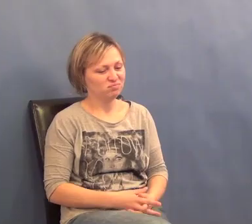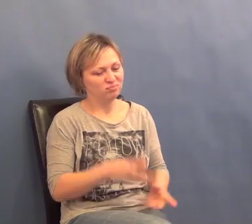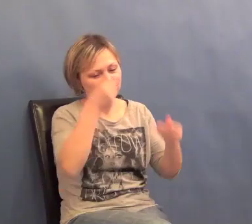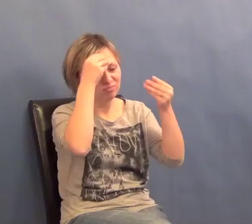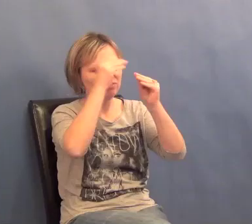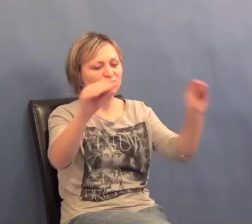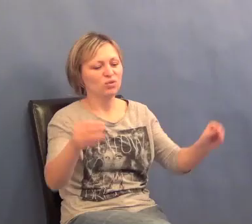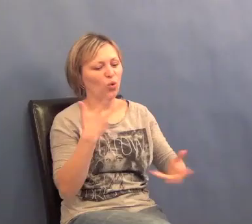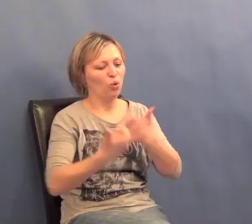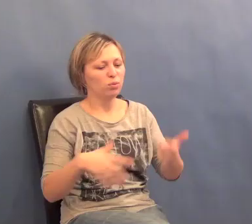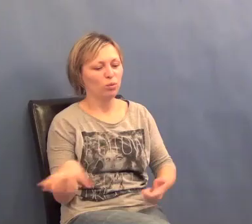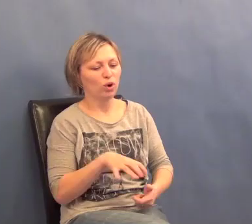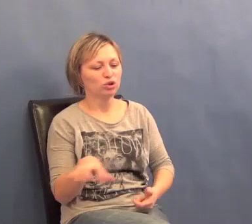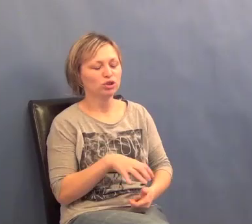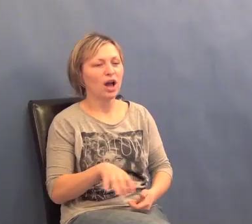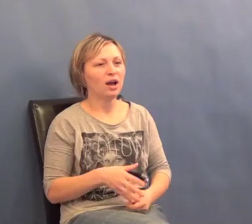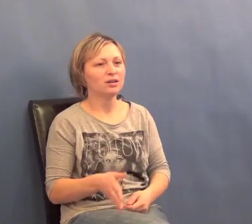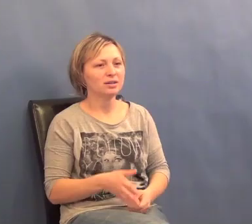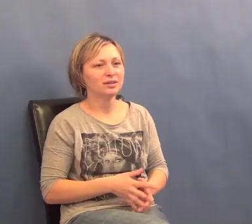Uprzedzają, by nie kraść odpiłowując.